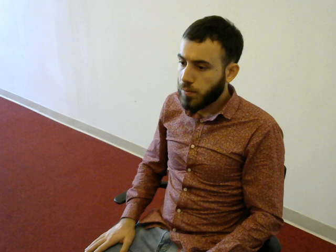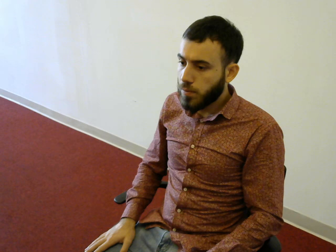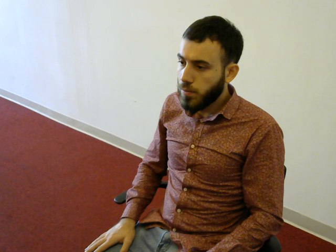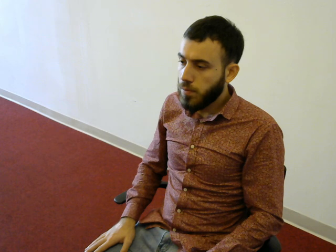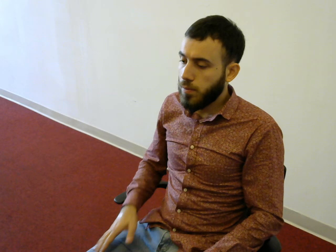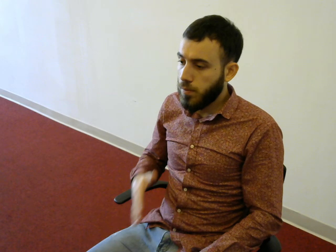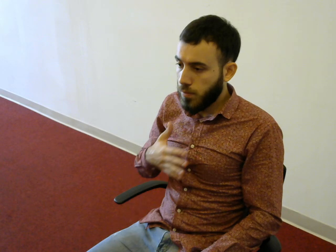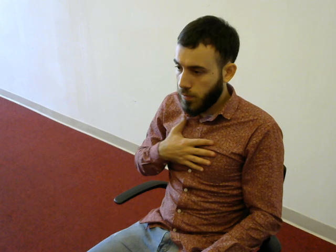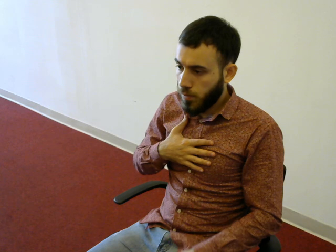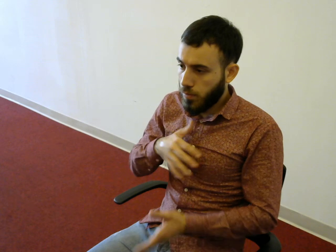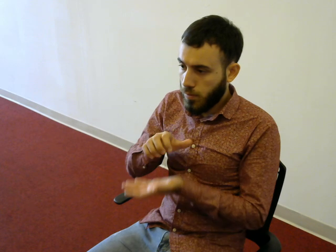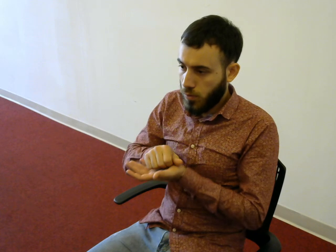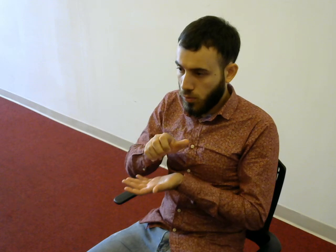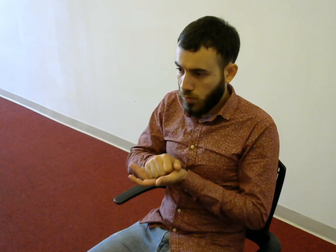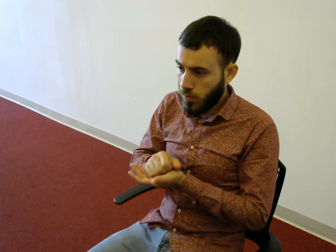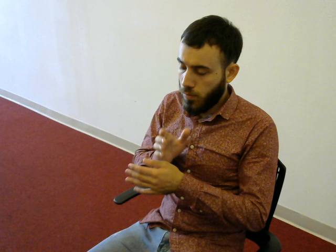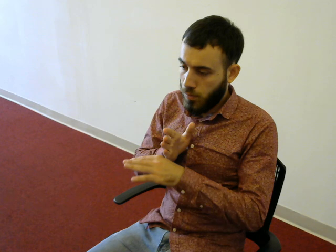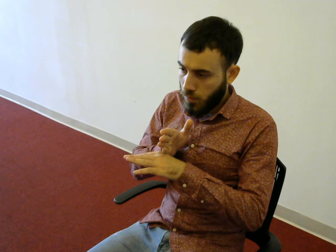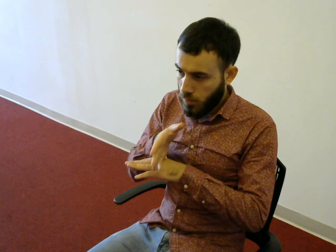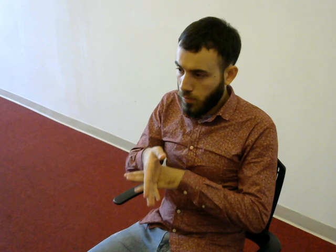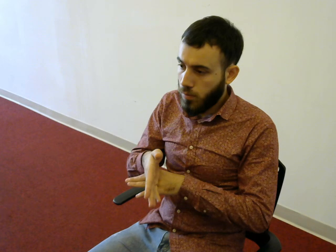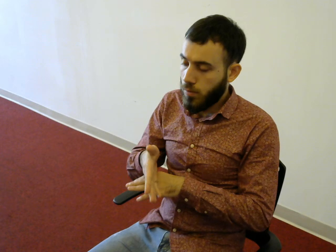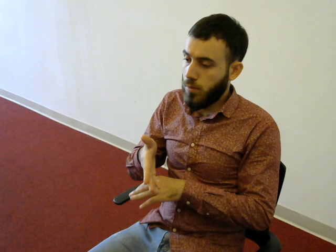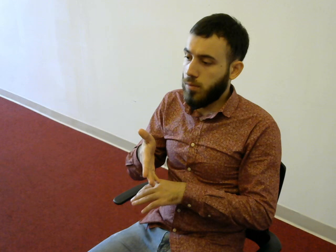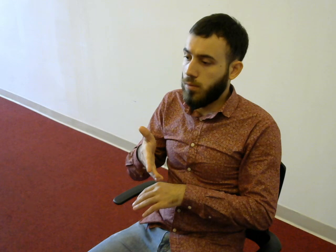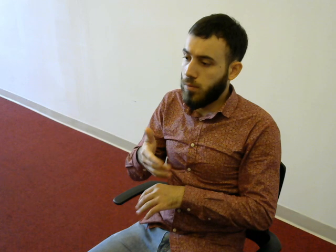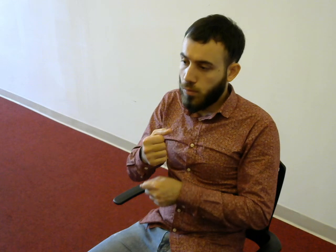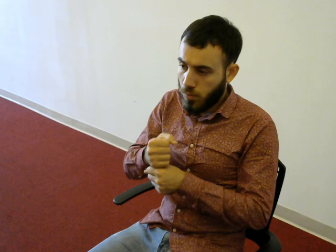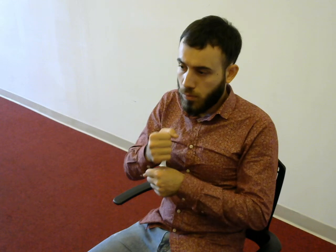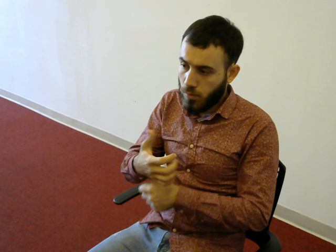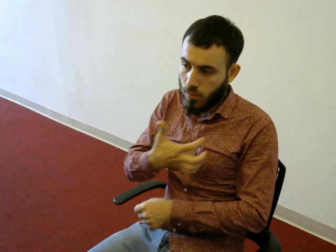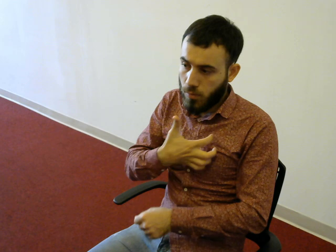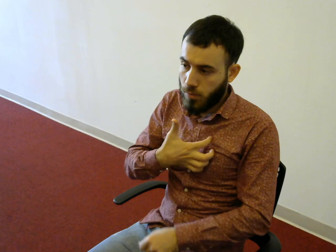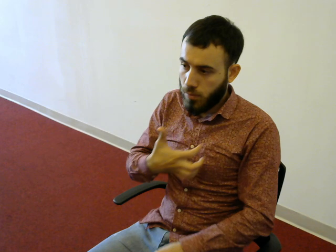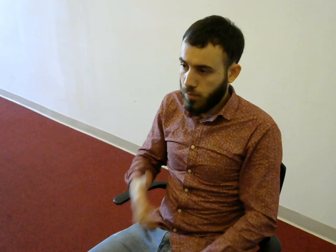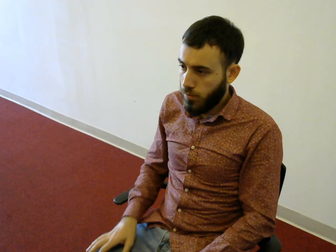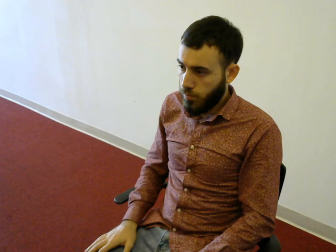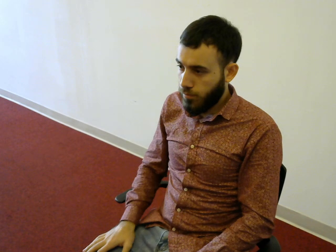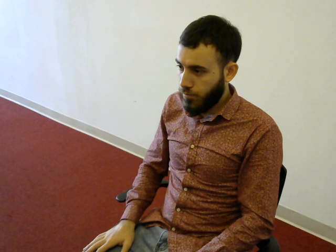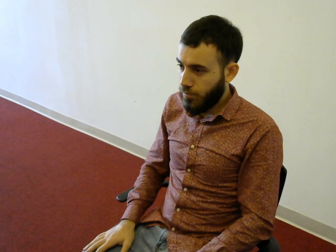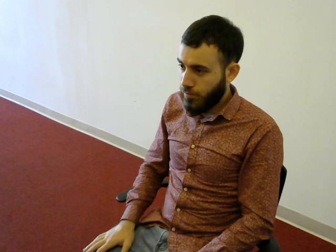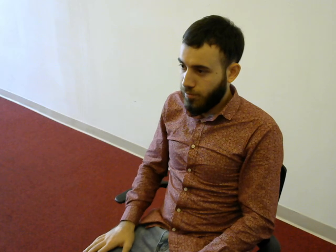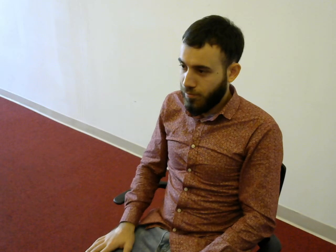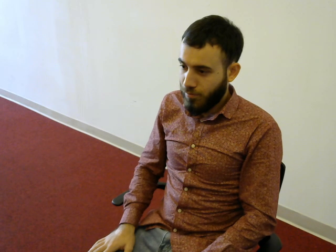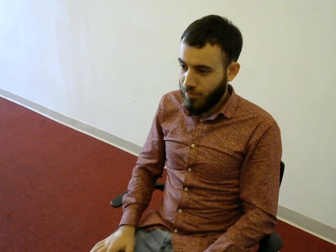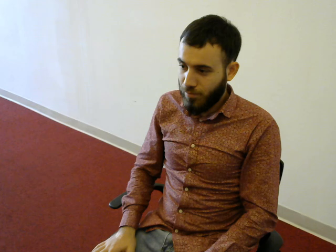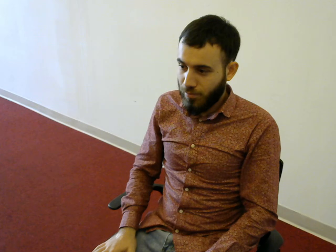Mən məşğulluğa müraciət etmək istəyirəm